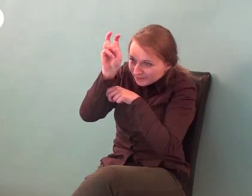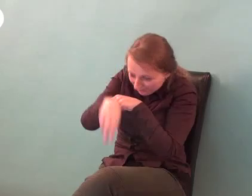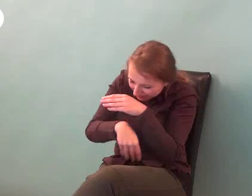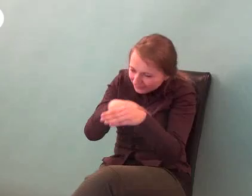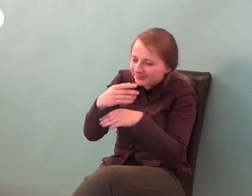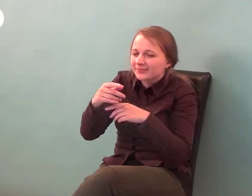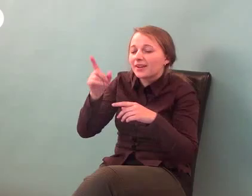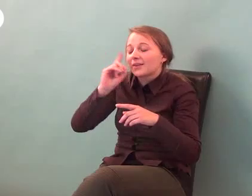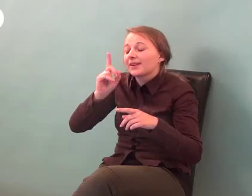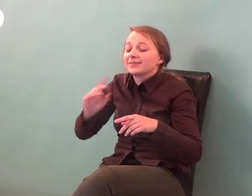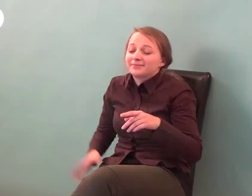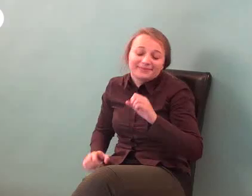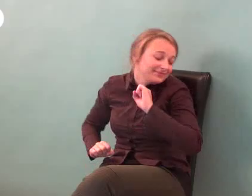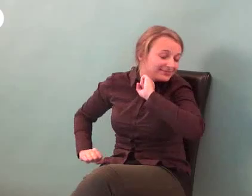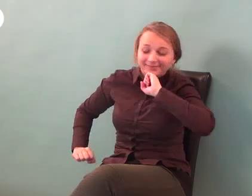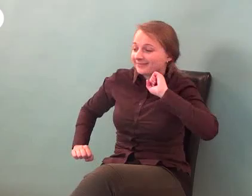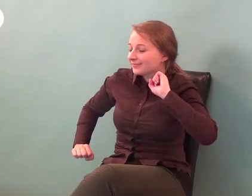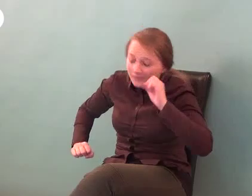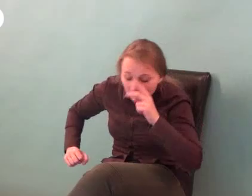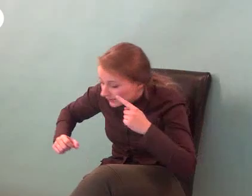Później chłopiec i pies budzą się i nagle zauważają...